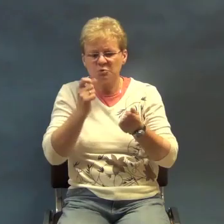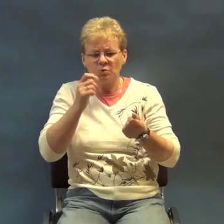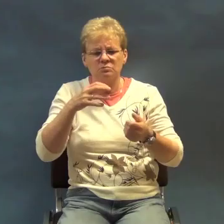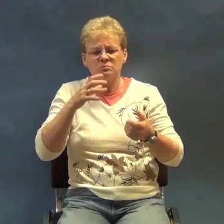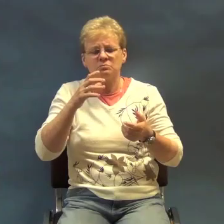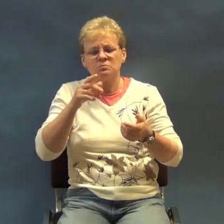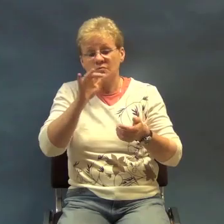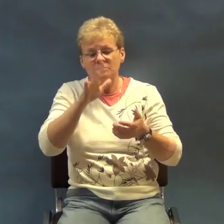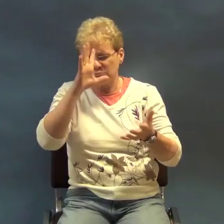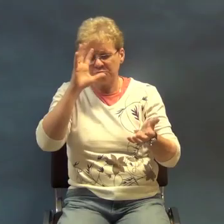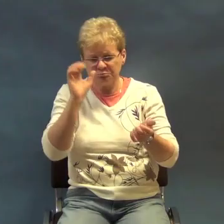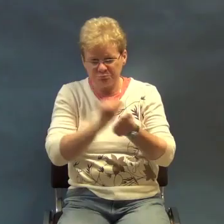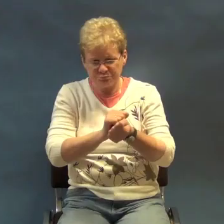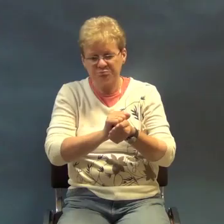Tam mocno zasypia.